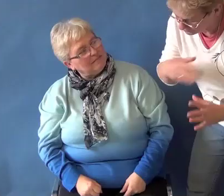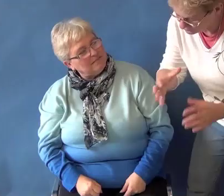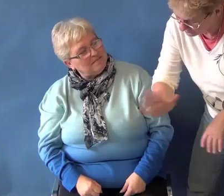Można.